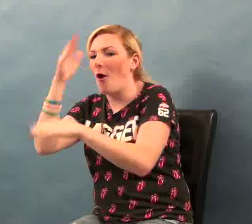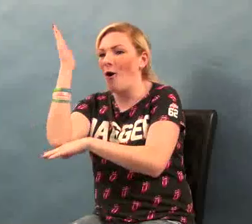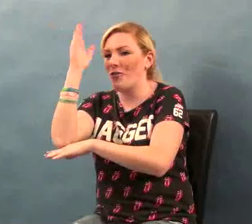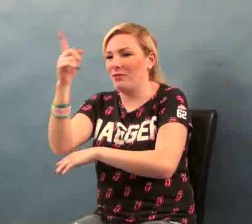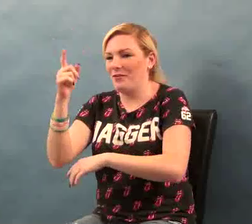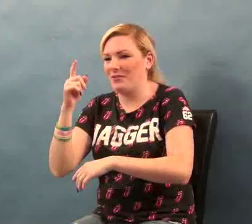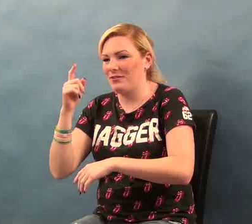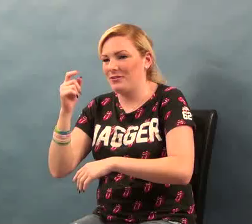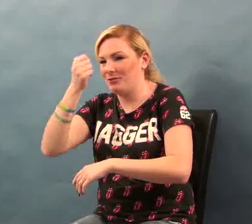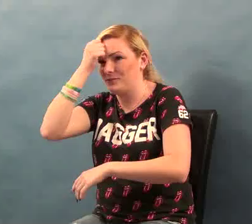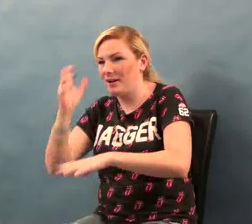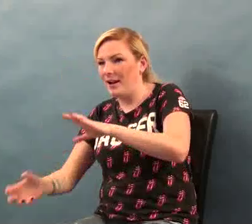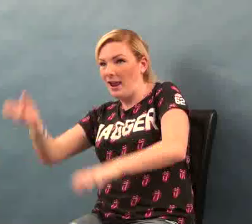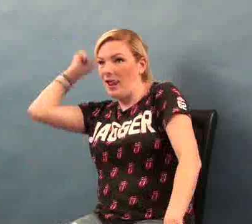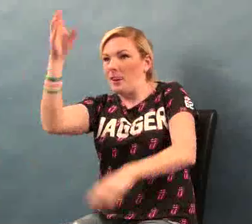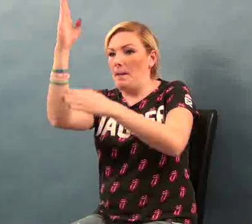Chłopiec rzuca kamieniem i szyba pęka.